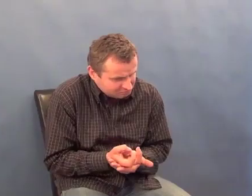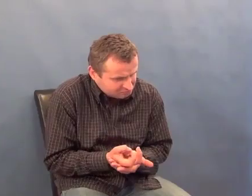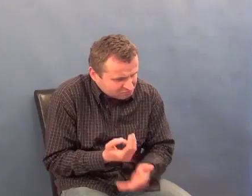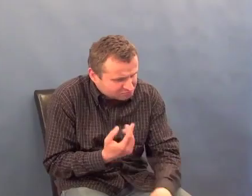Co to jest?